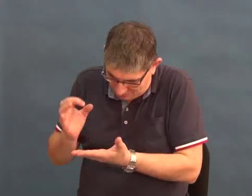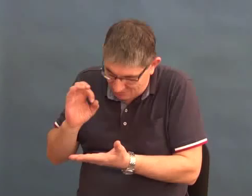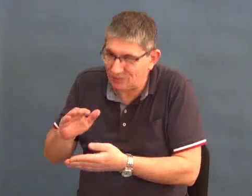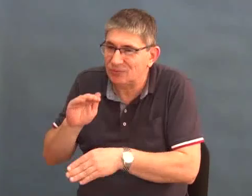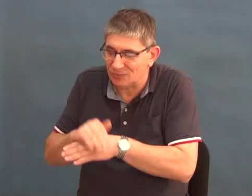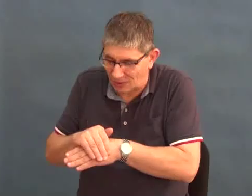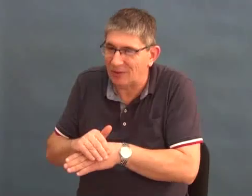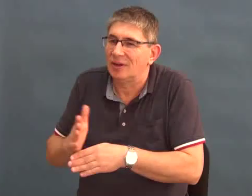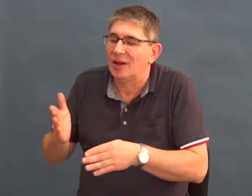Dobrze, zgoda.